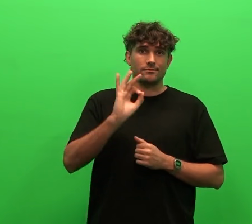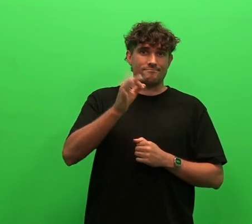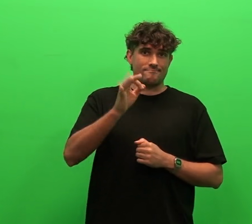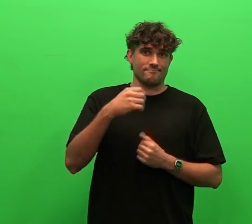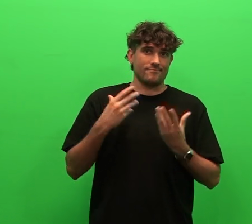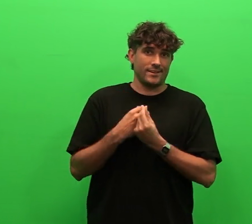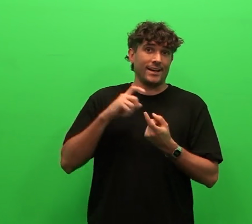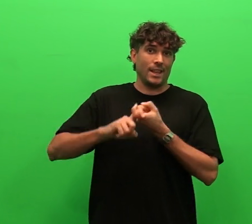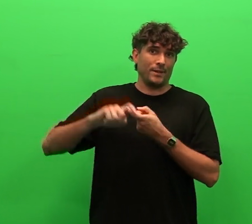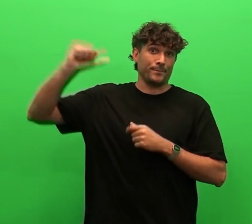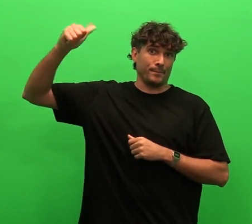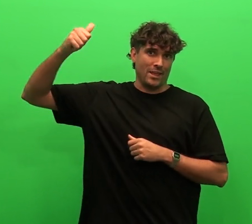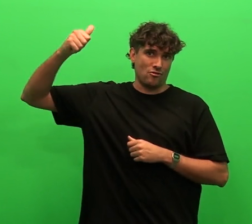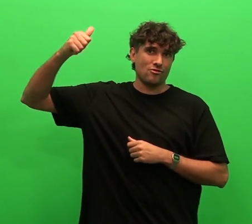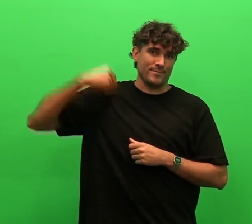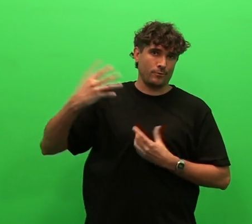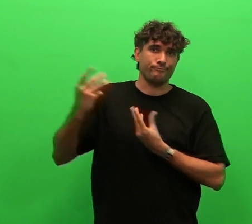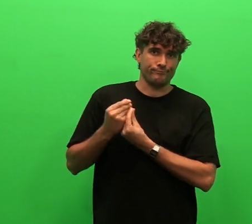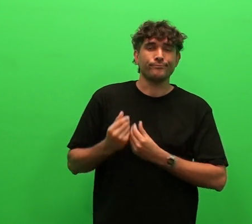Sí, visc amb el meu germà gran.